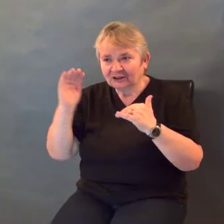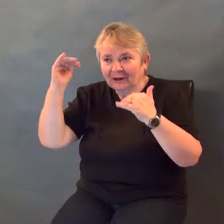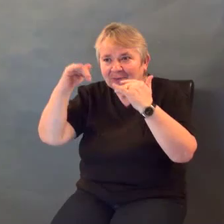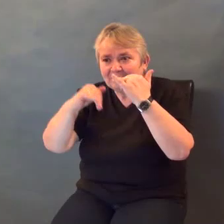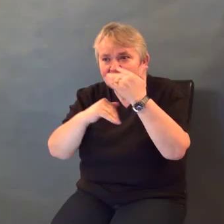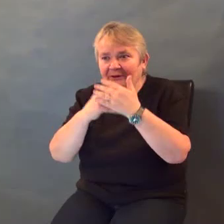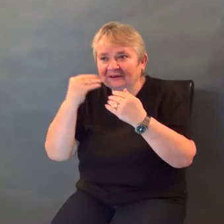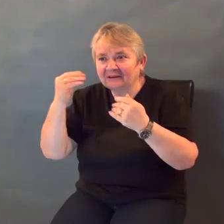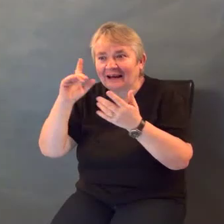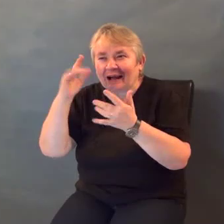Góry, wspaniale...